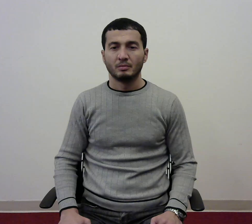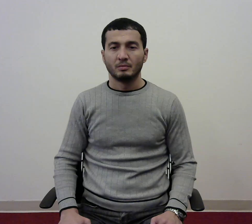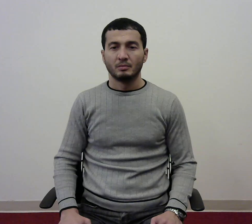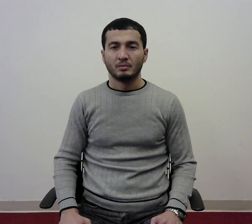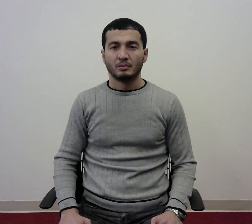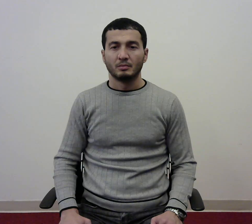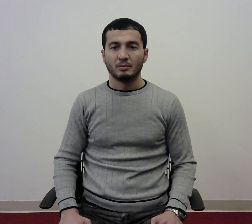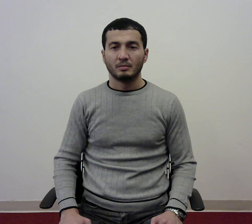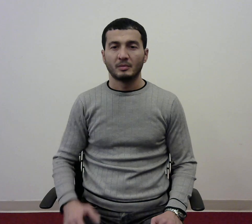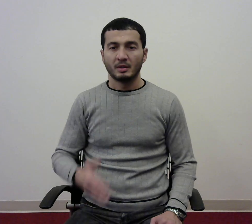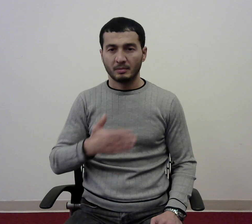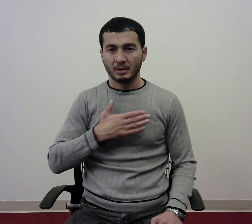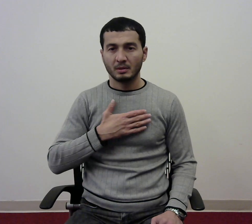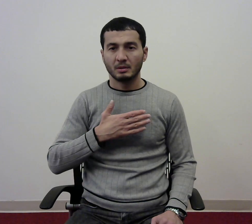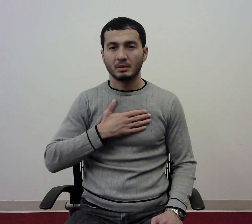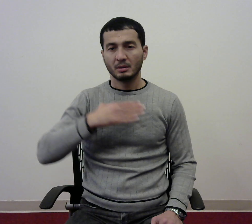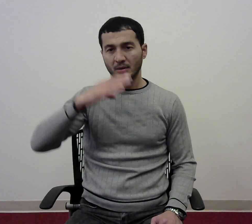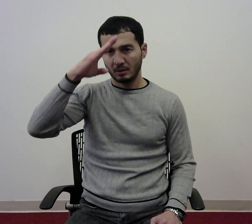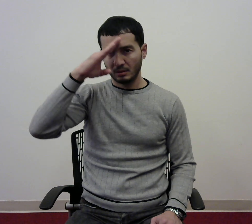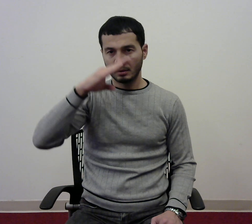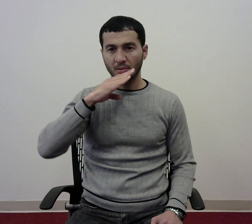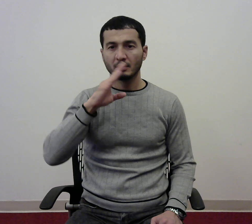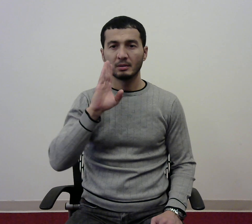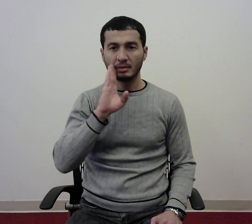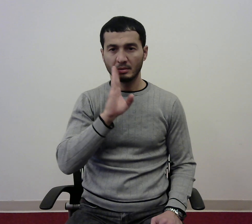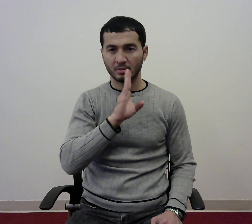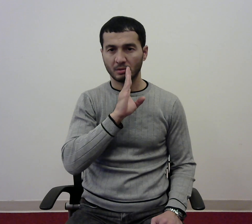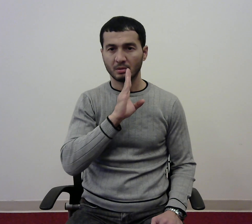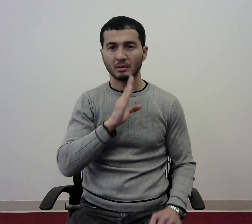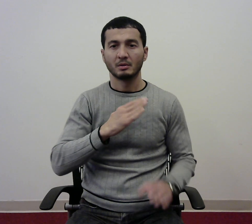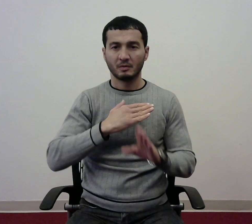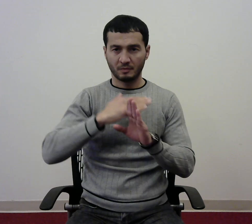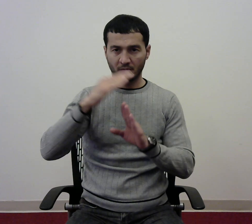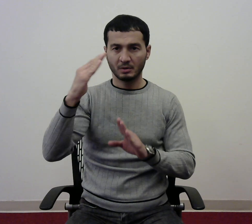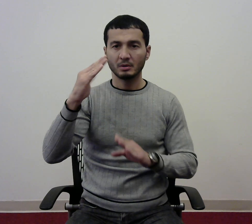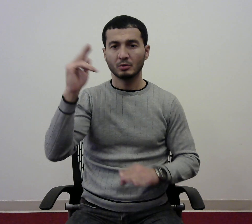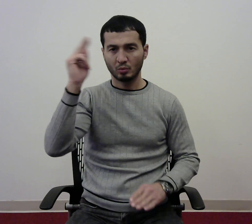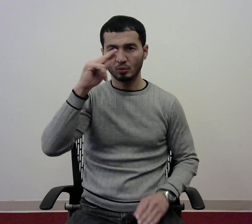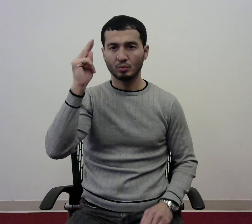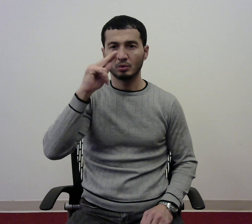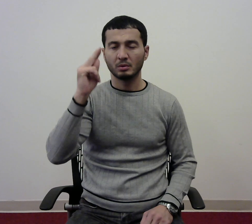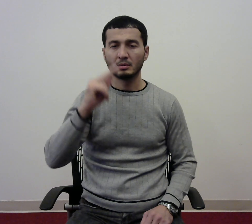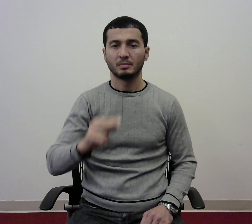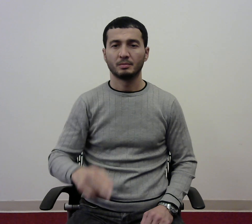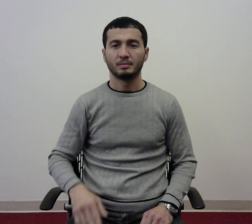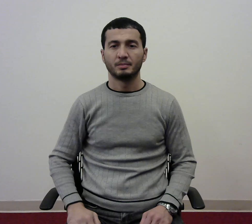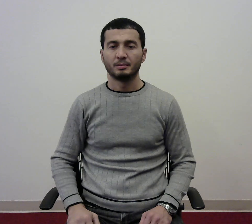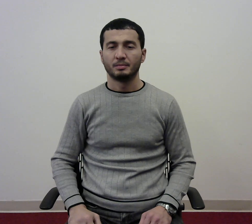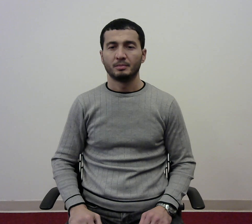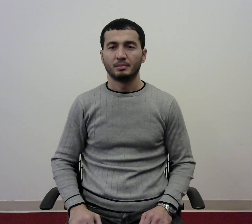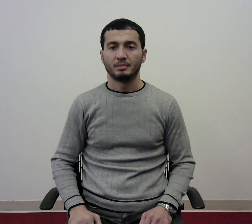Mənim valideynlərim ali təhsillidir